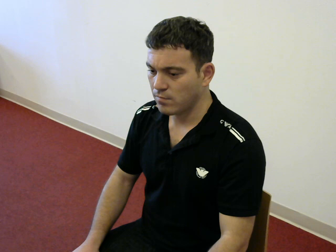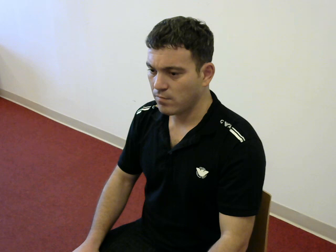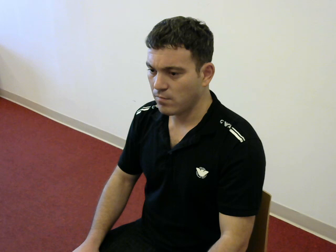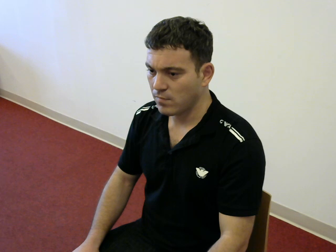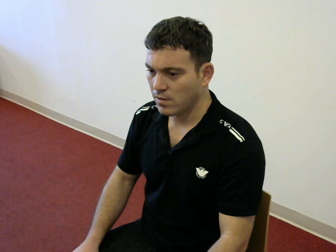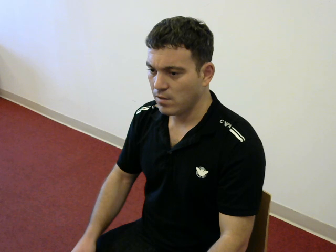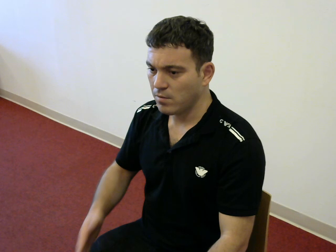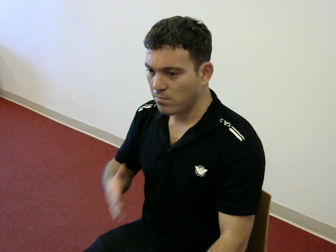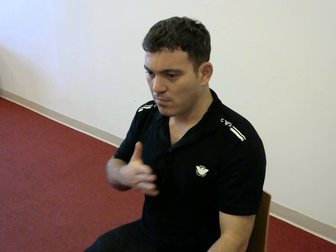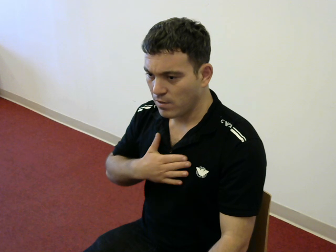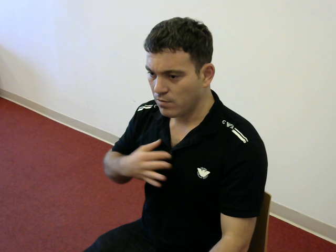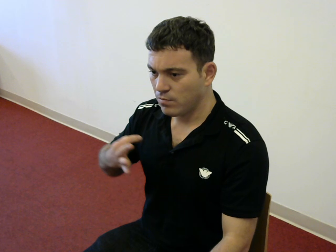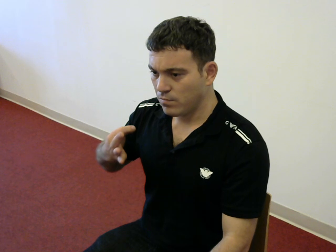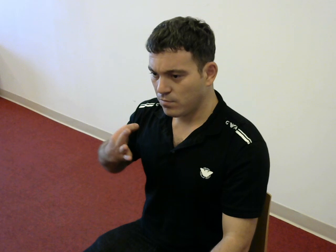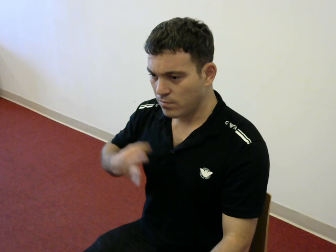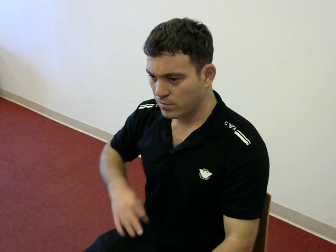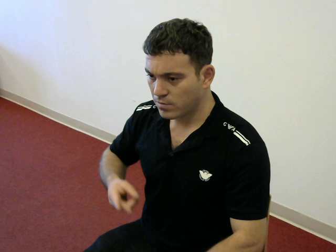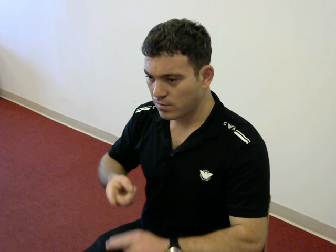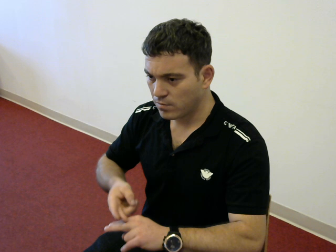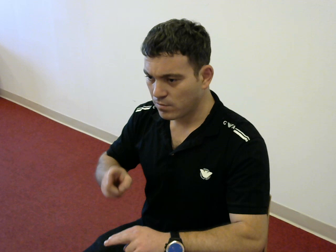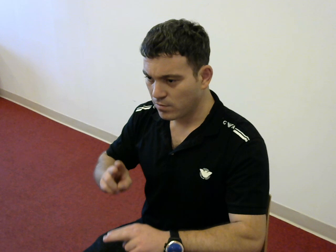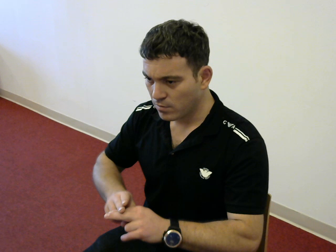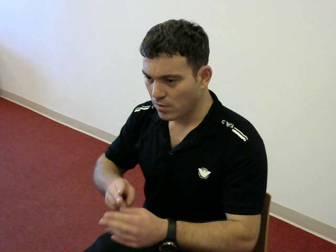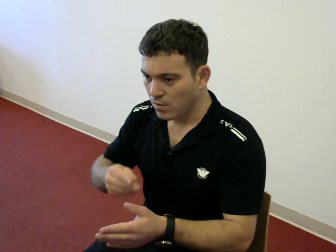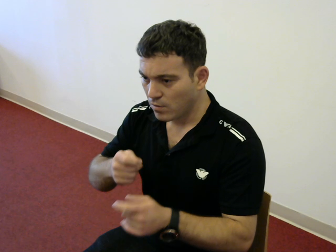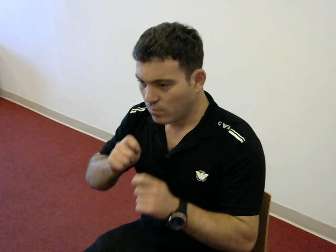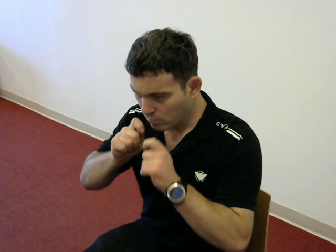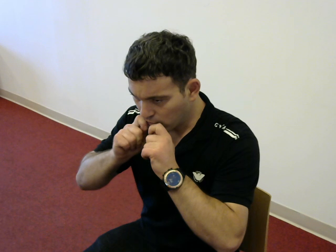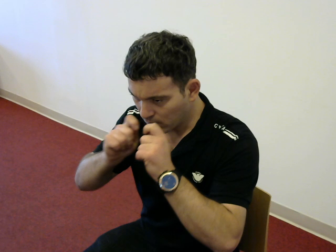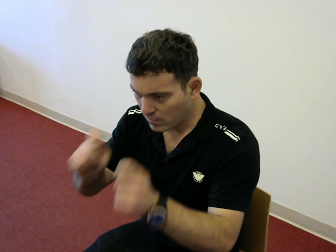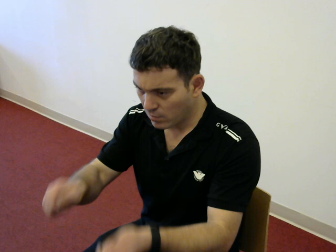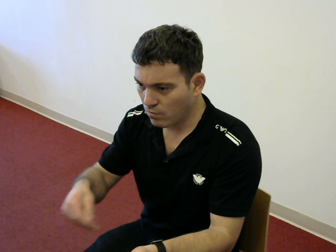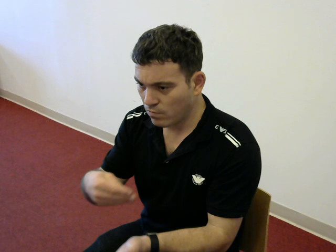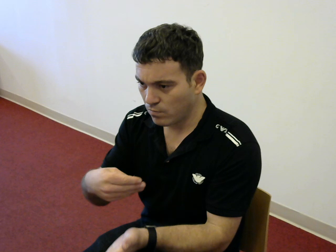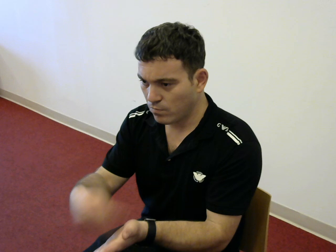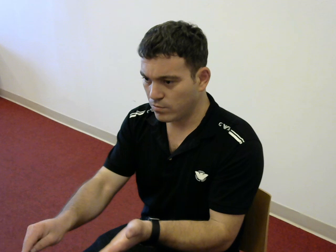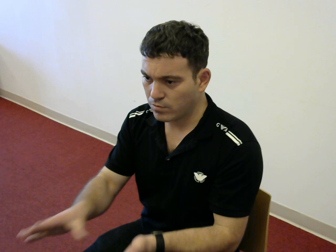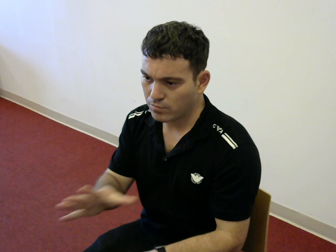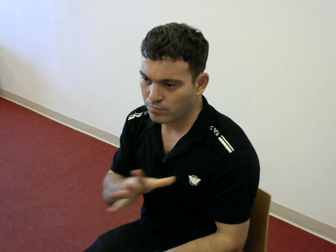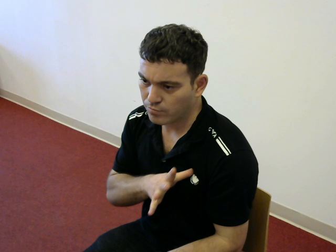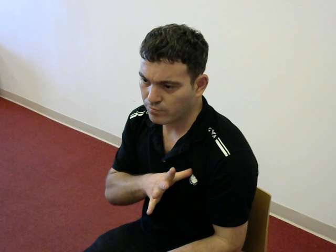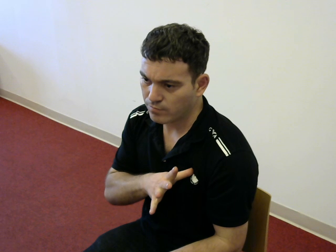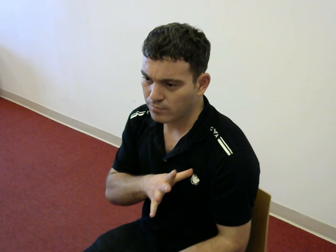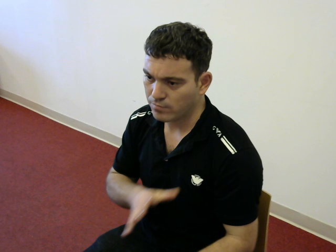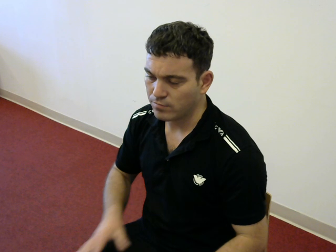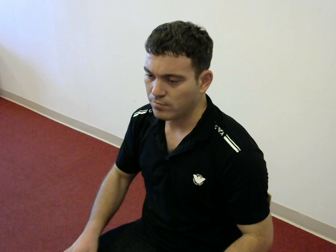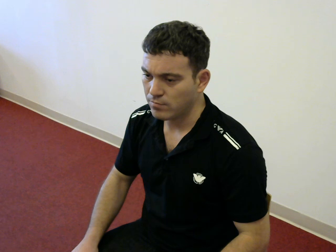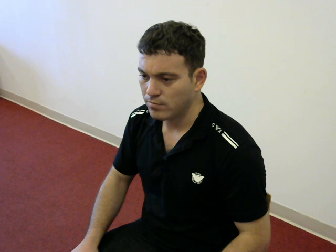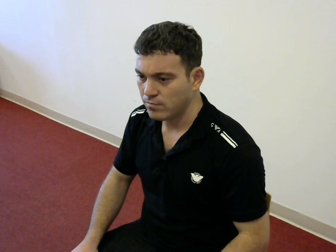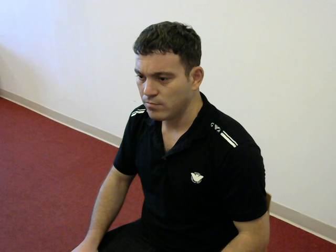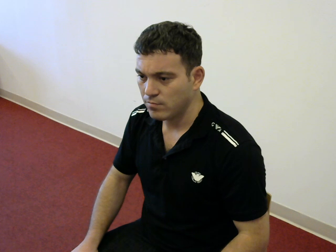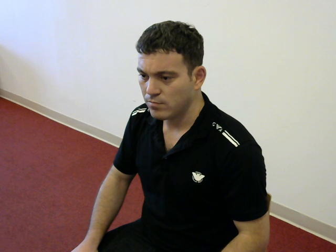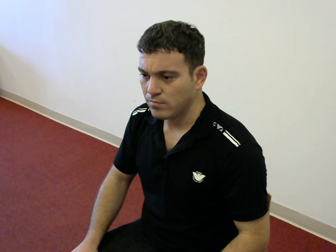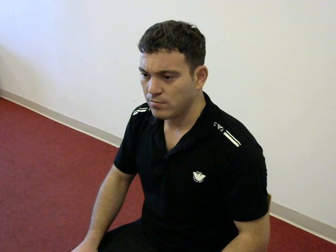Mən oğlum üçün hədiyyə almışam